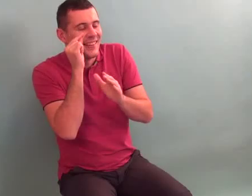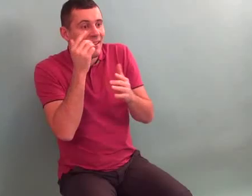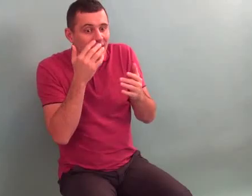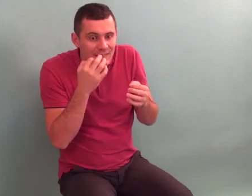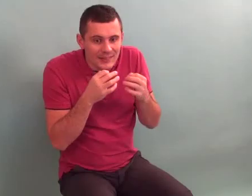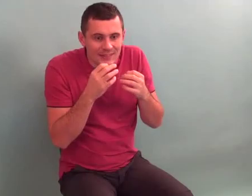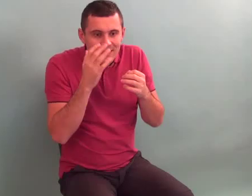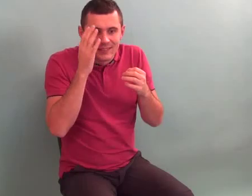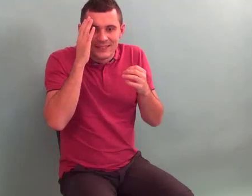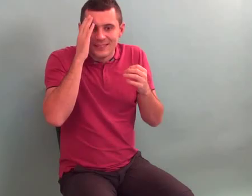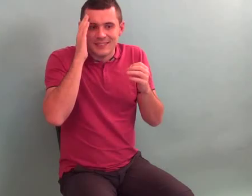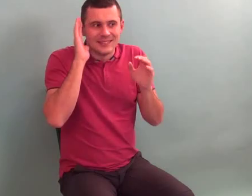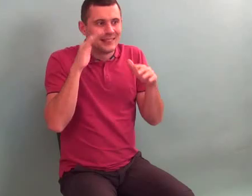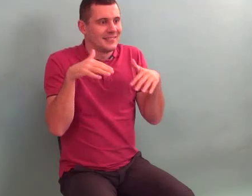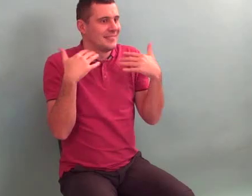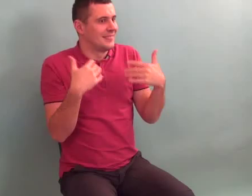Wysłuchuje opowiadania i łapie się za głowę.